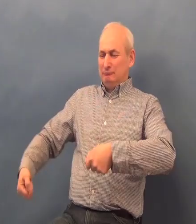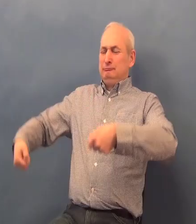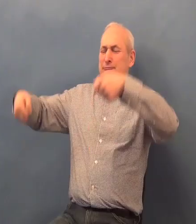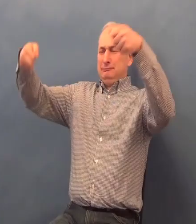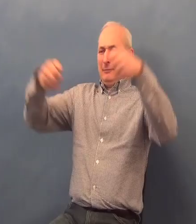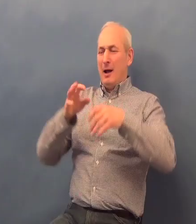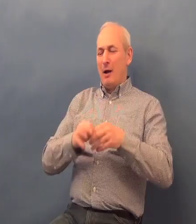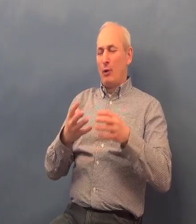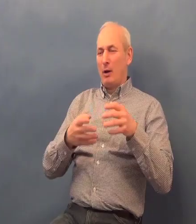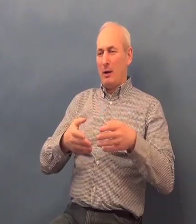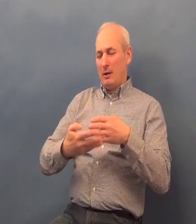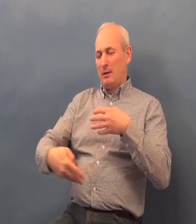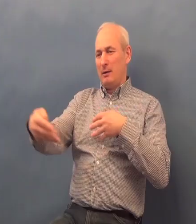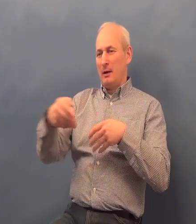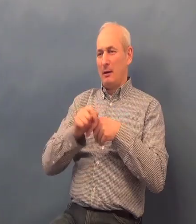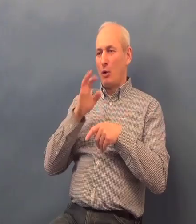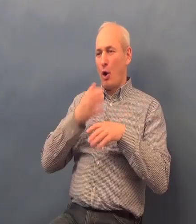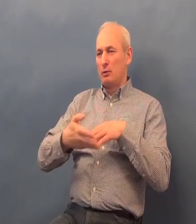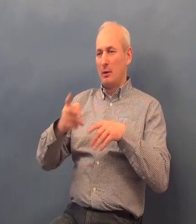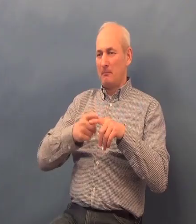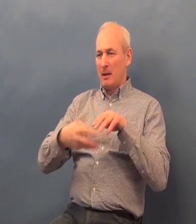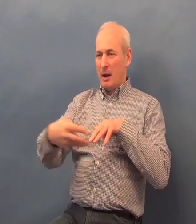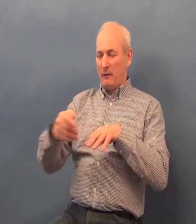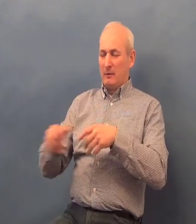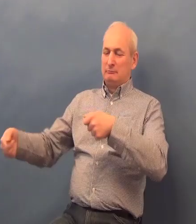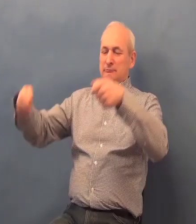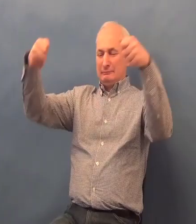Akurat ten rower ma metalowy koszyk i na nim stawia kosz z owocami.